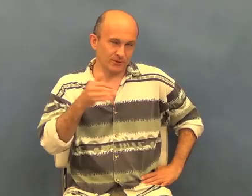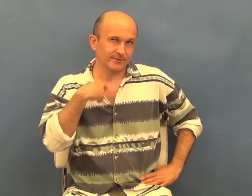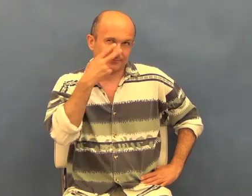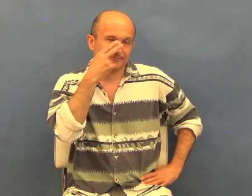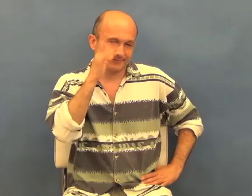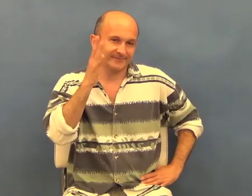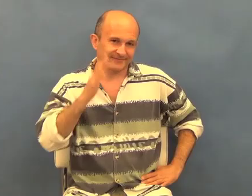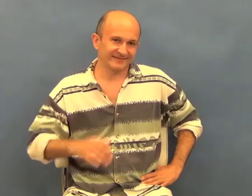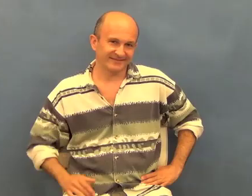Ja widziałem różne...